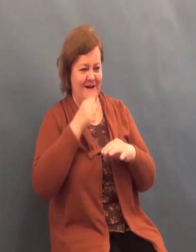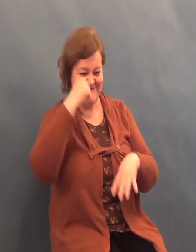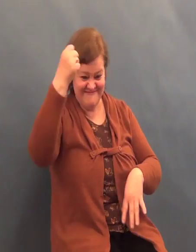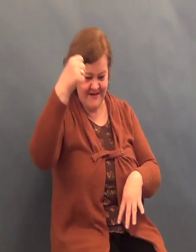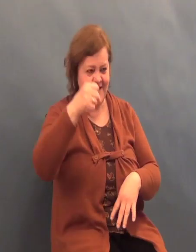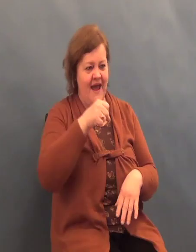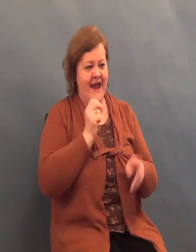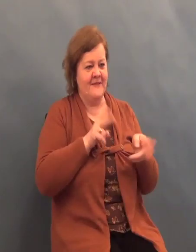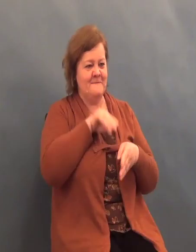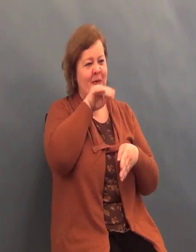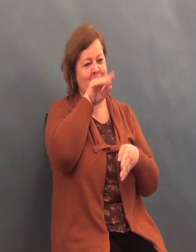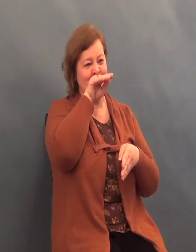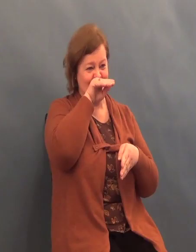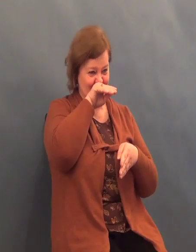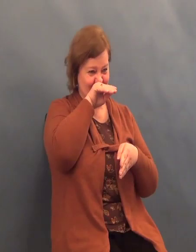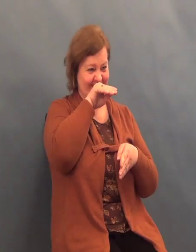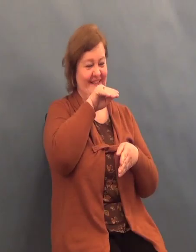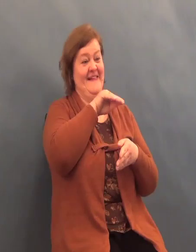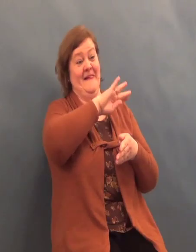A kaczka gdacze zadowolona.